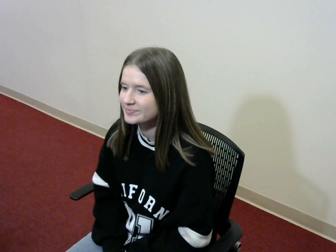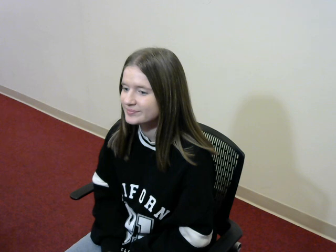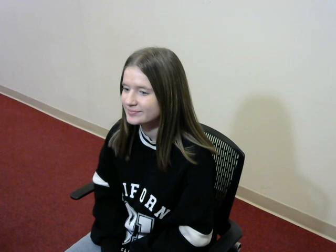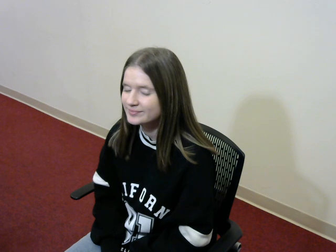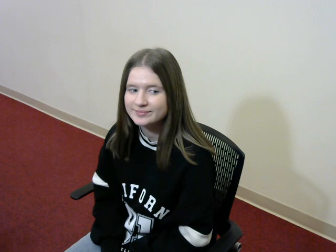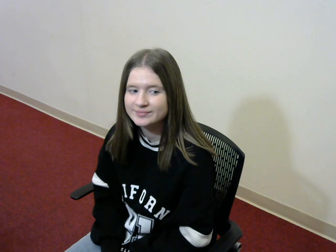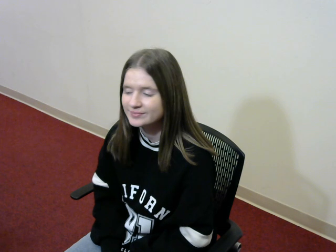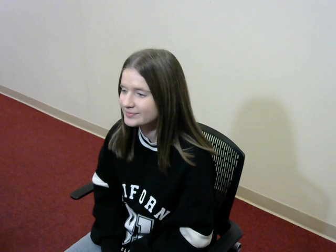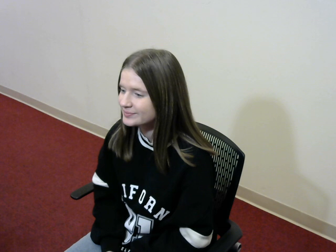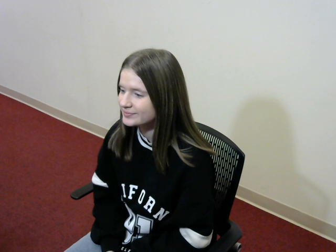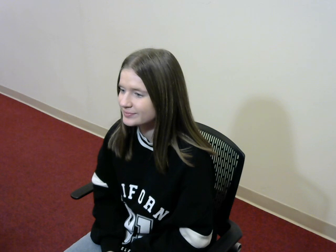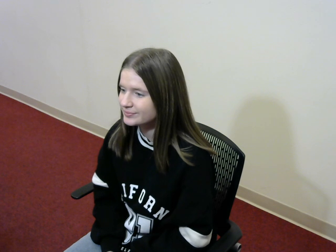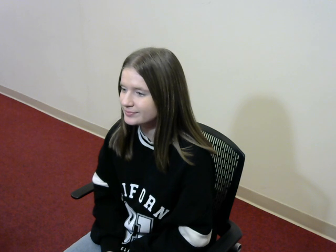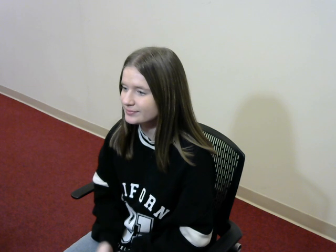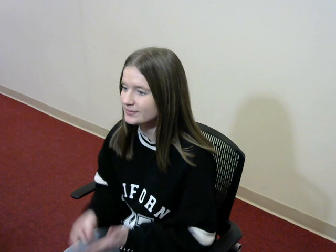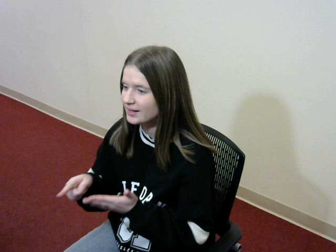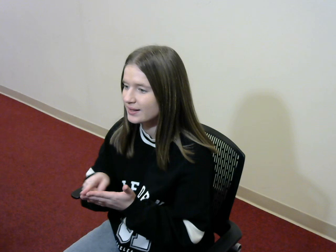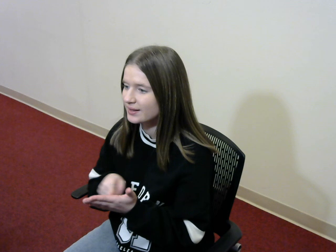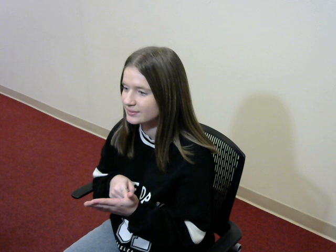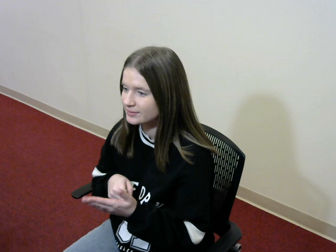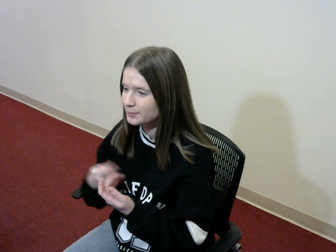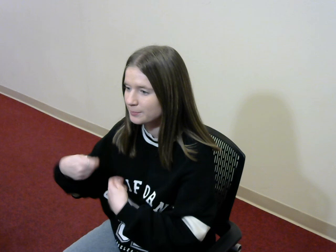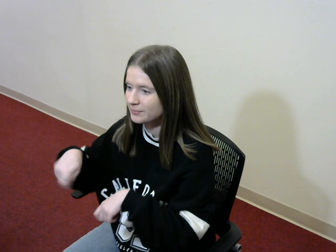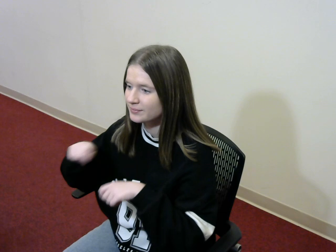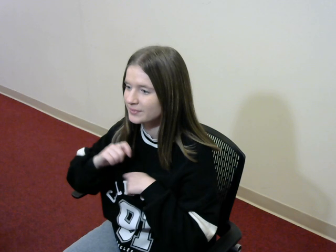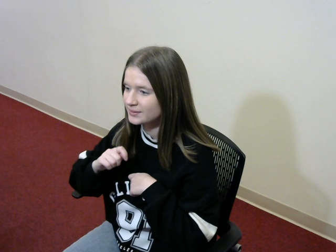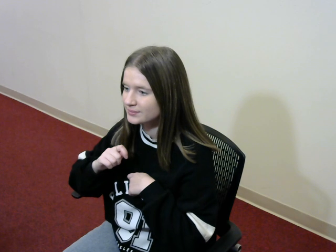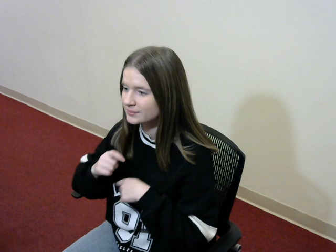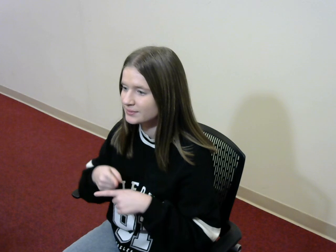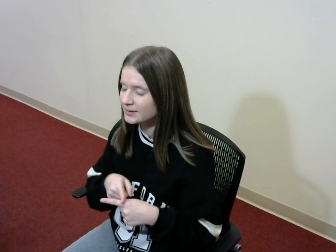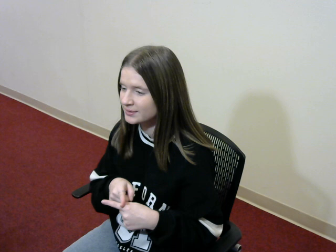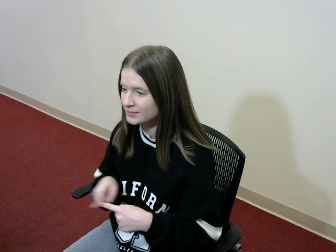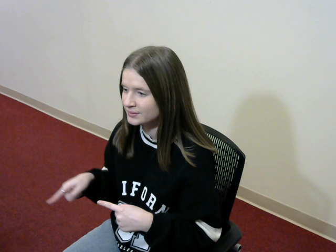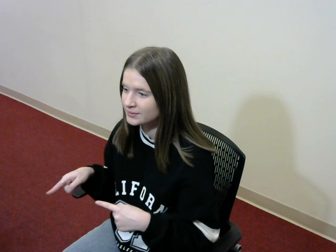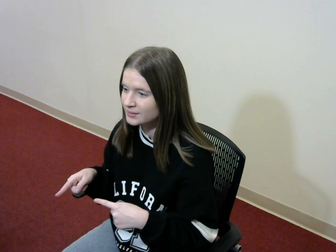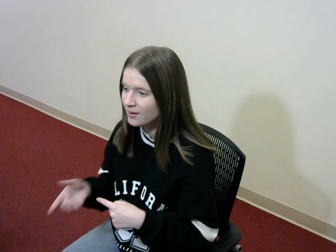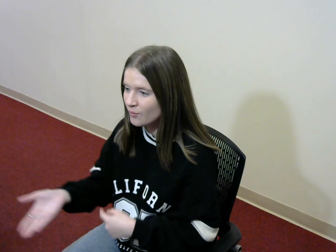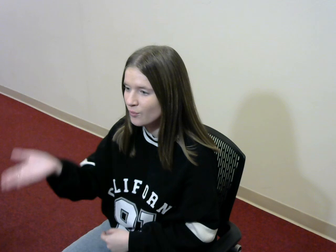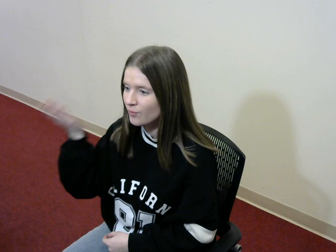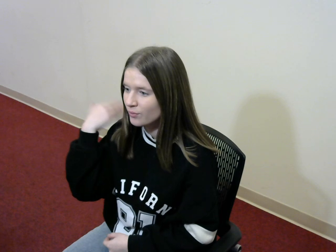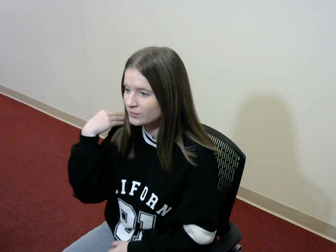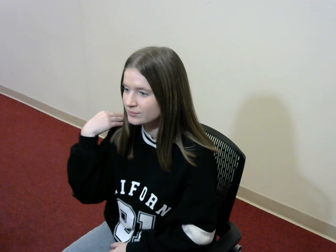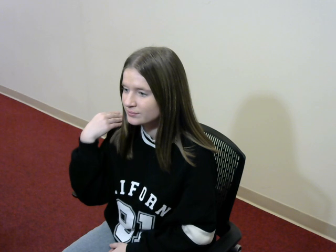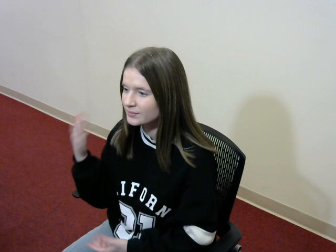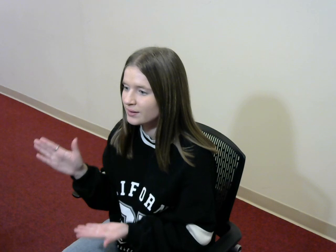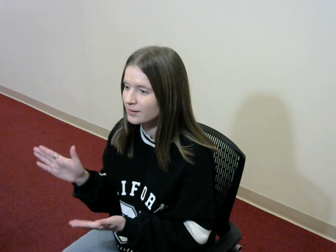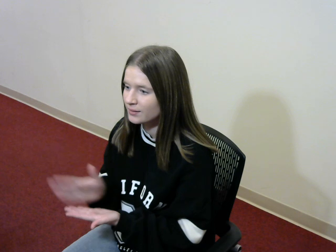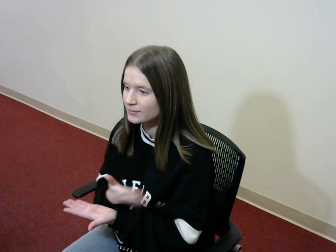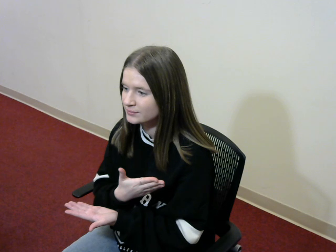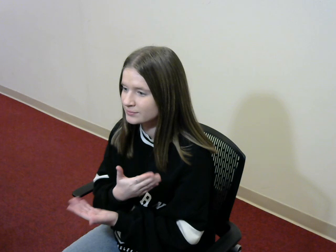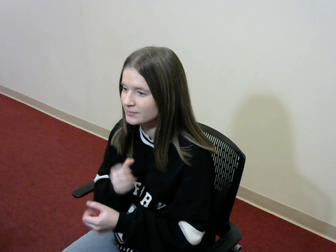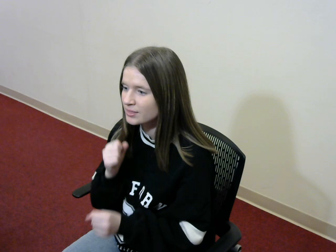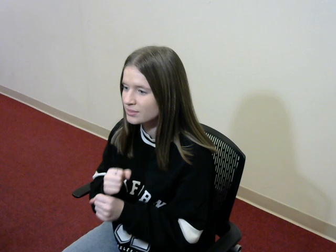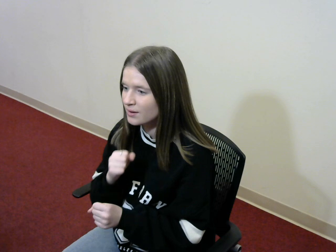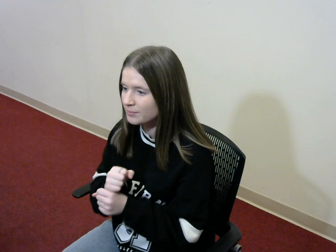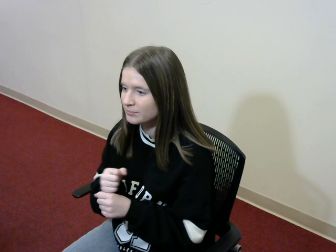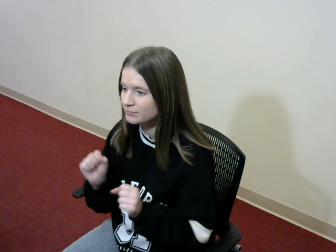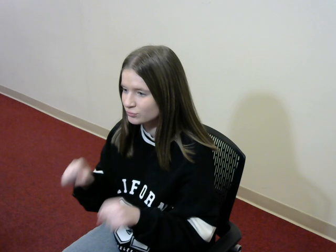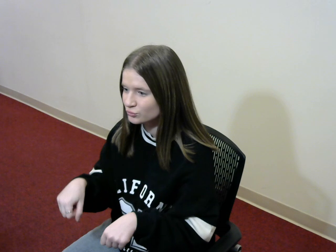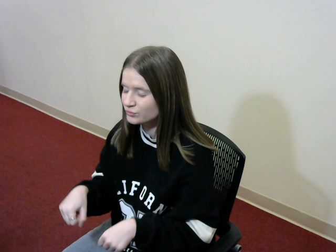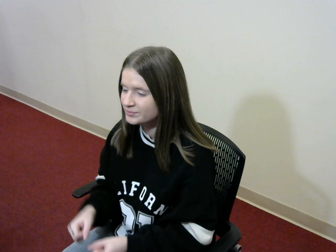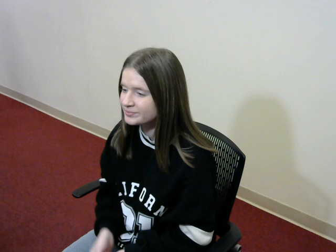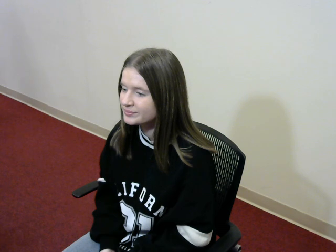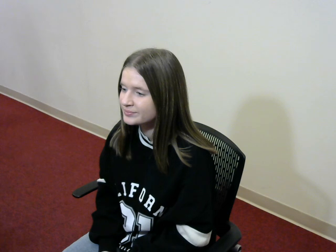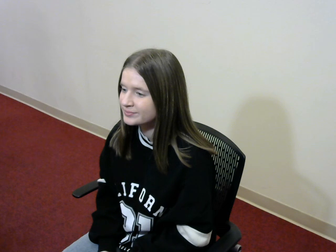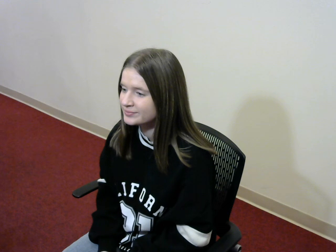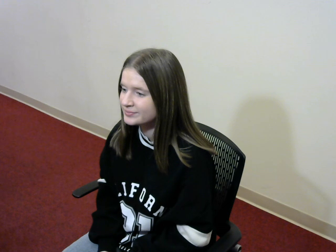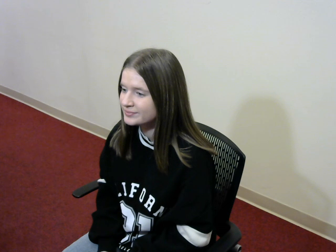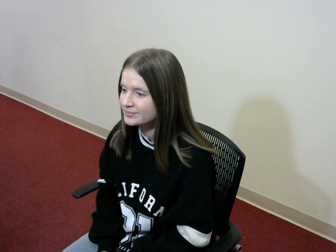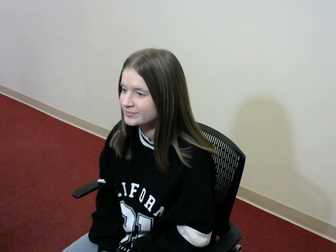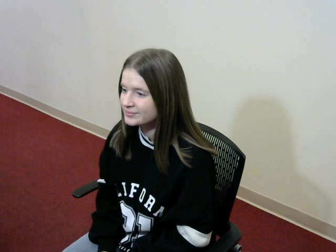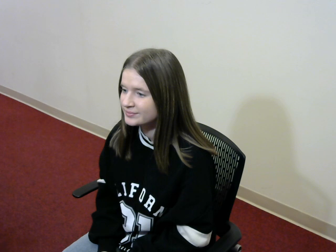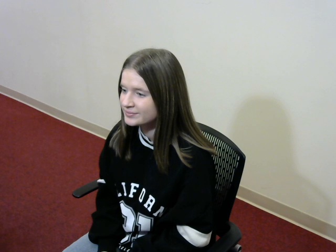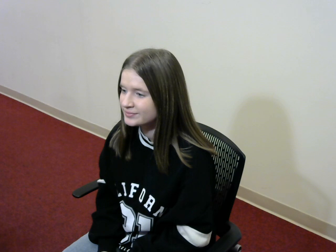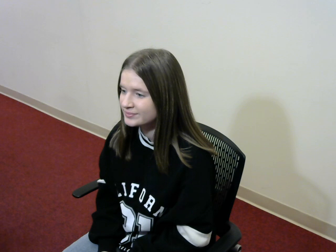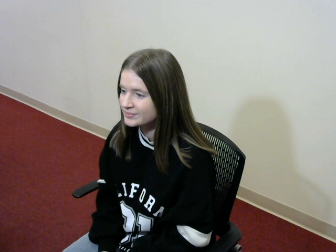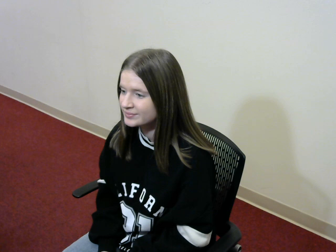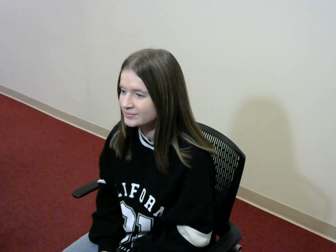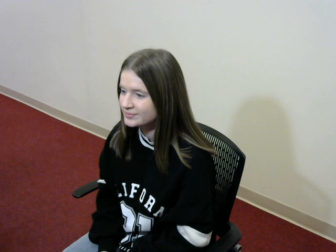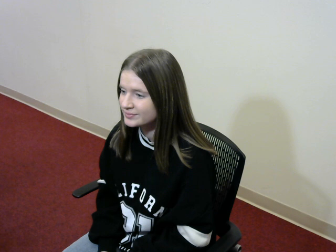Etibarnaməni müddətindən əvvəl ləğv etdirmək olarmı?